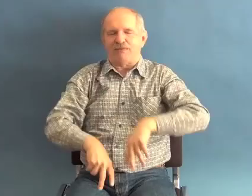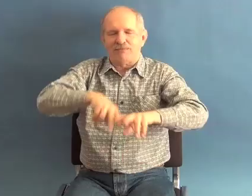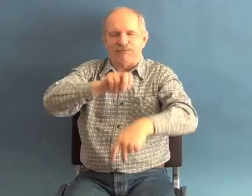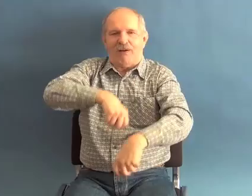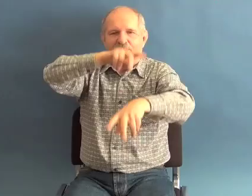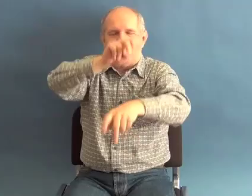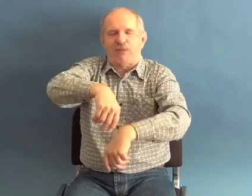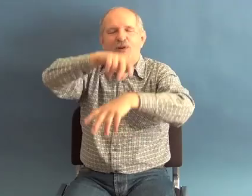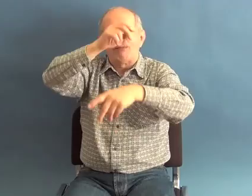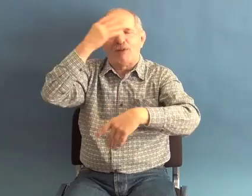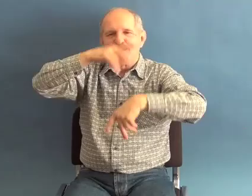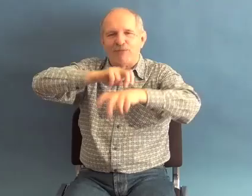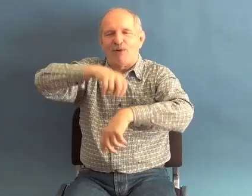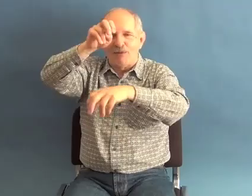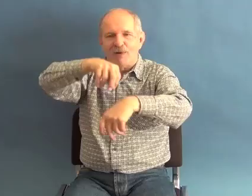Królik podskakuje dalej.